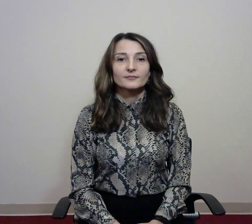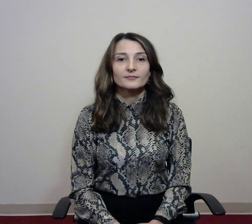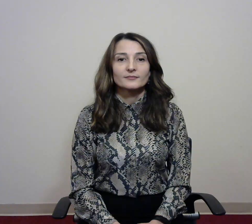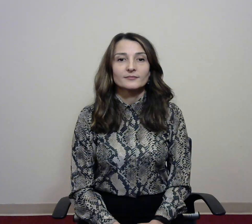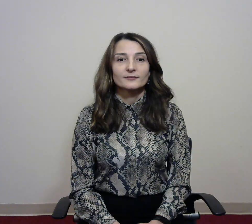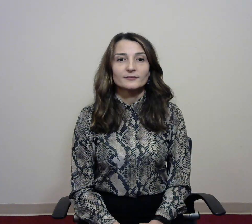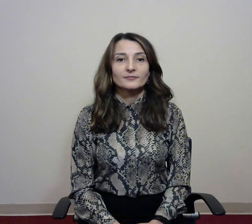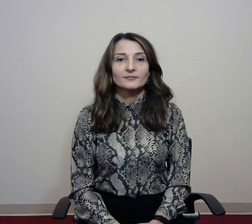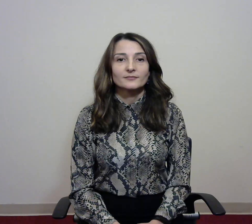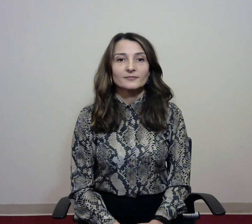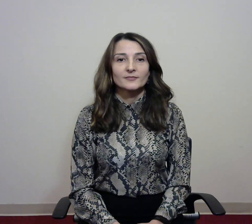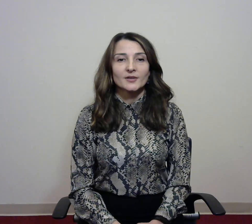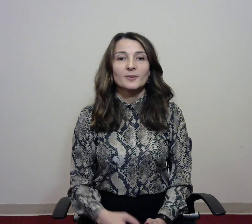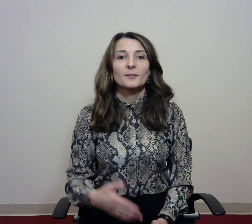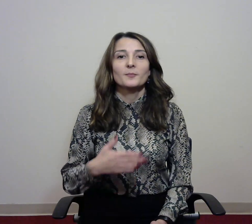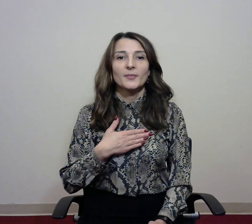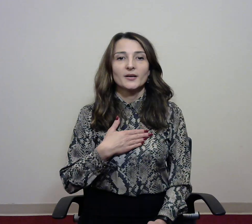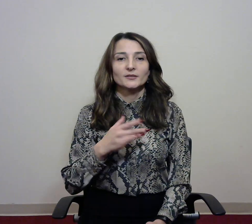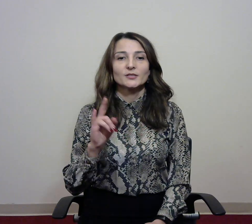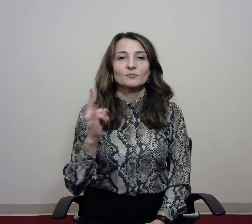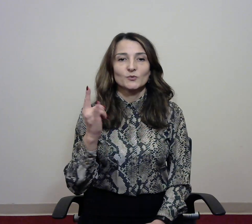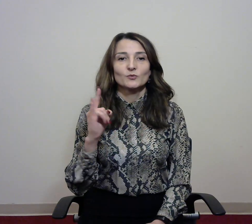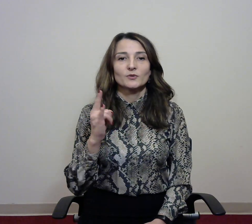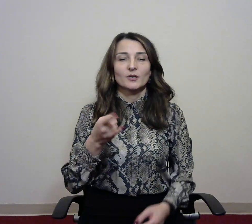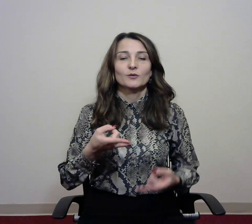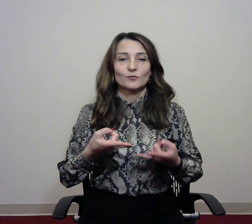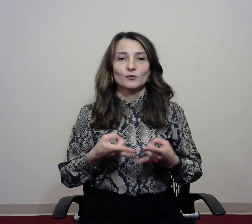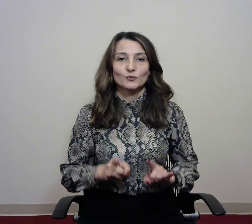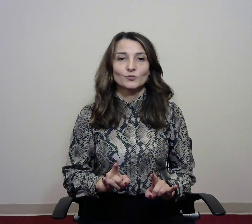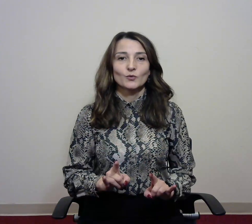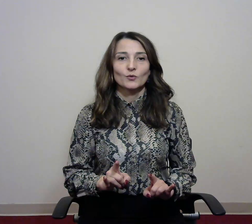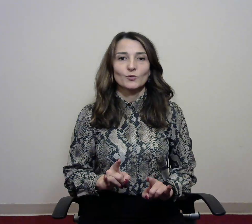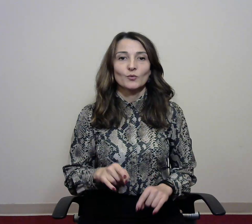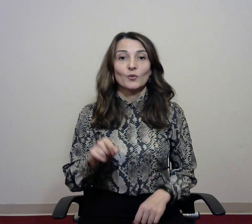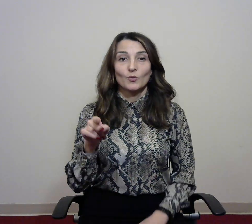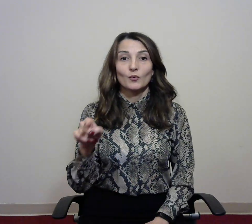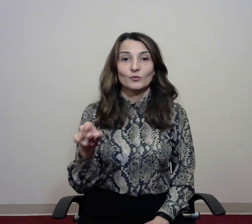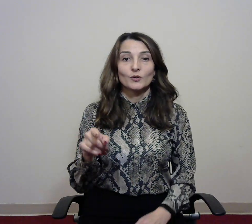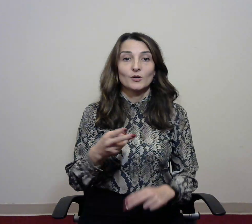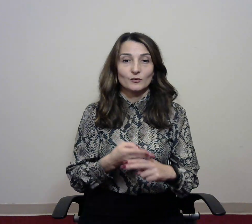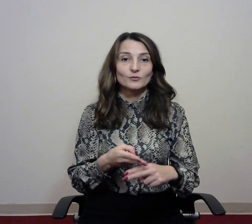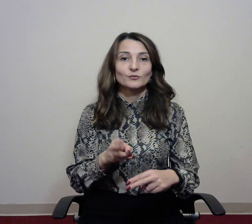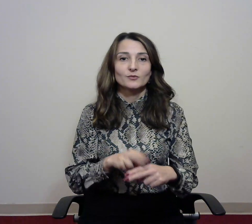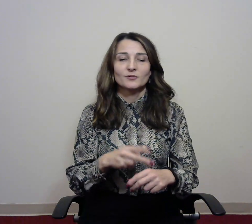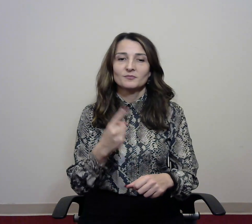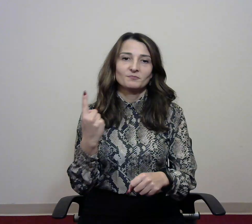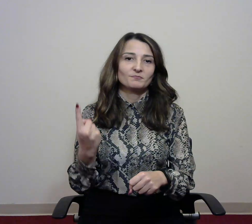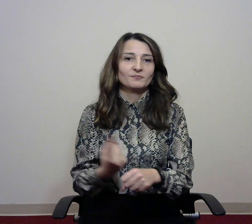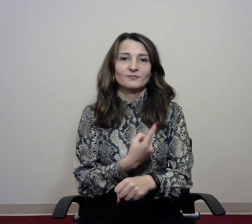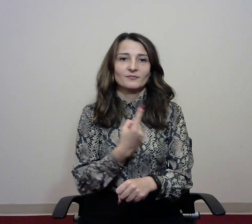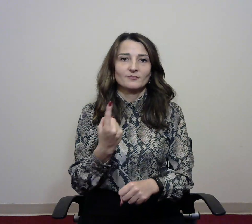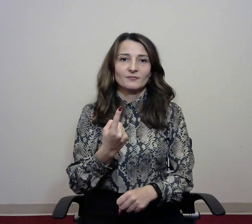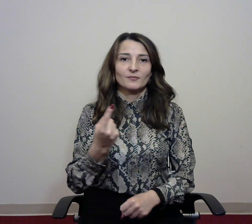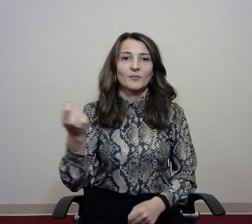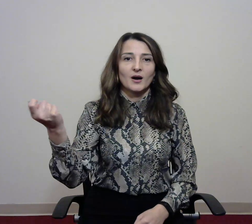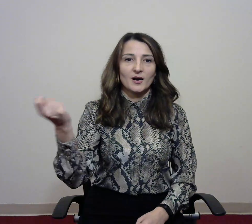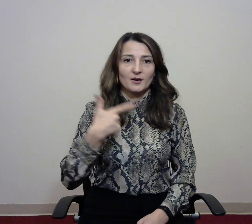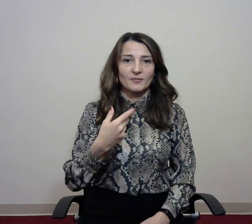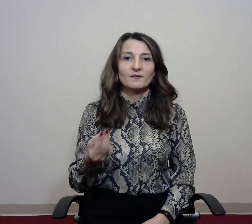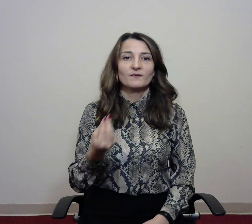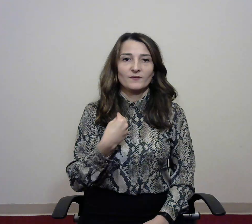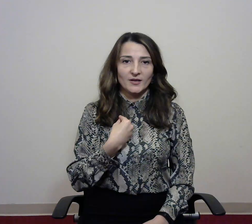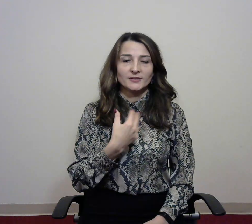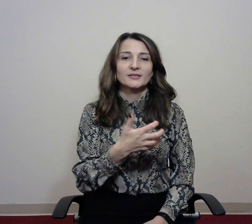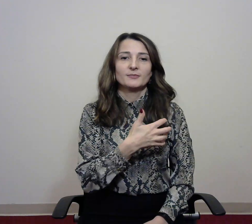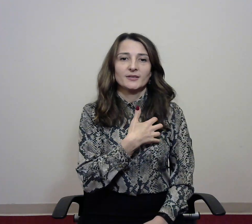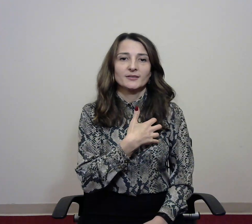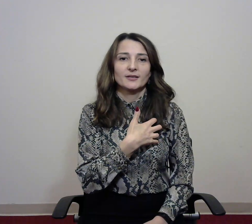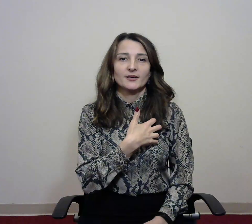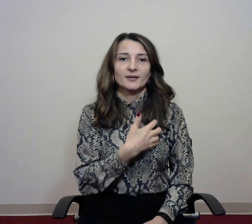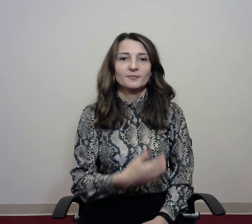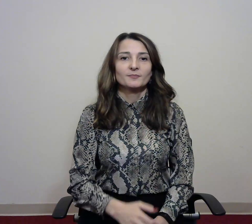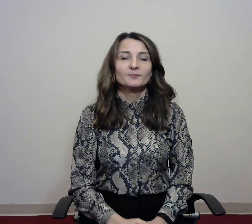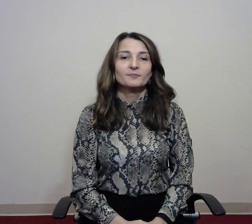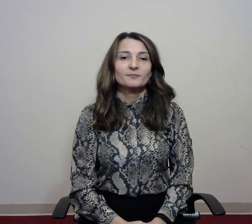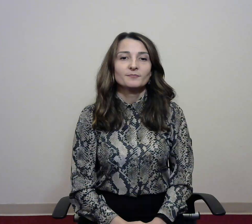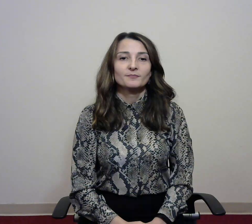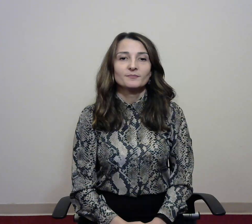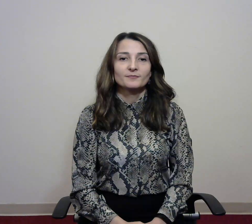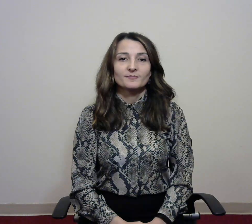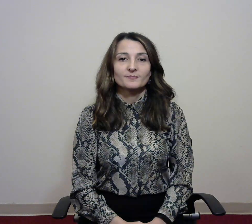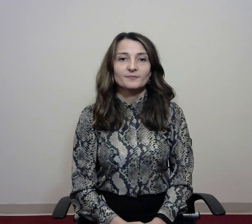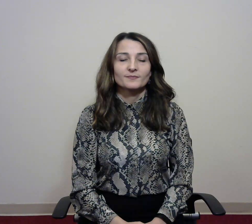Mənim uşağım anadan olub, ona görə birdəfəlik müavinət almaq istəyirəm